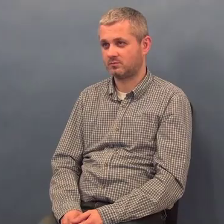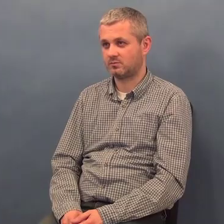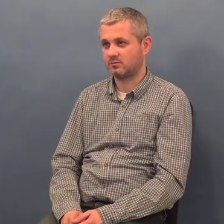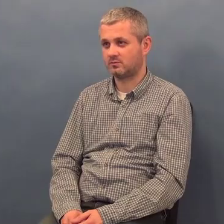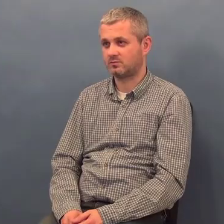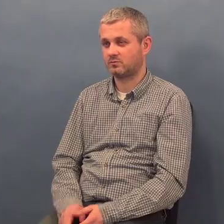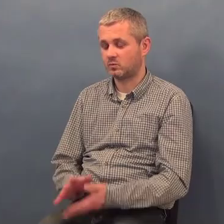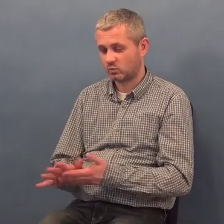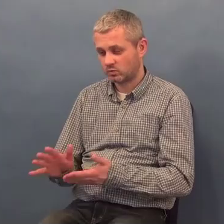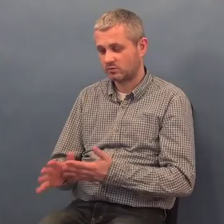Brudne, no.